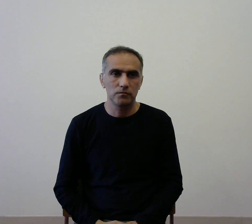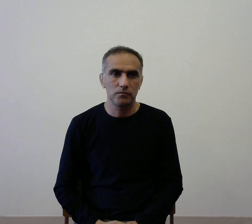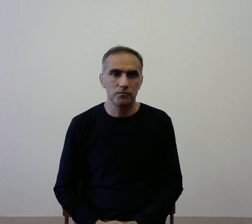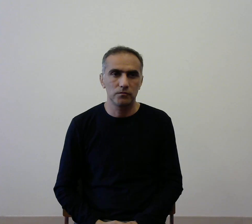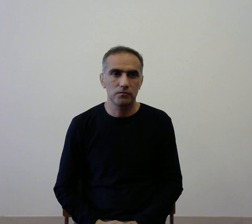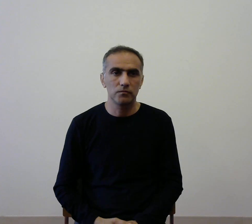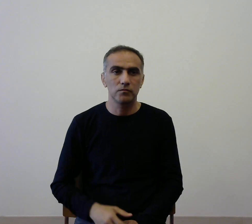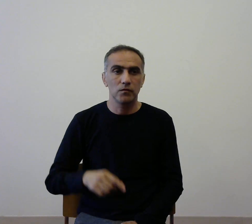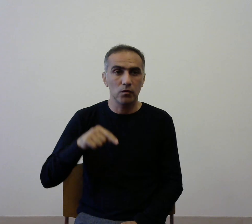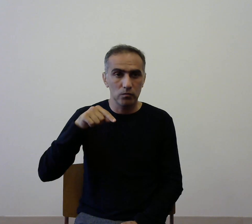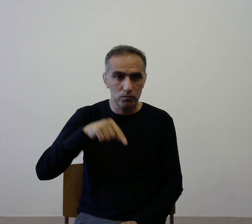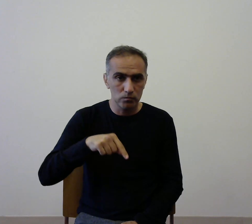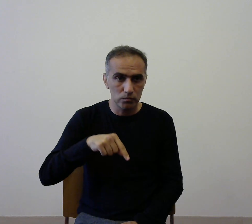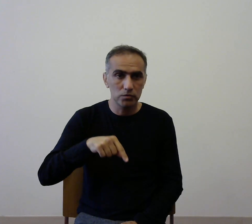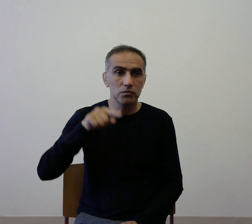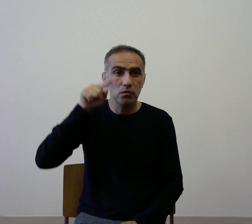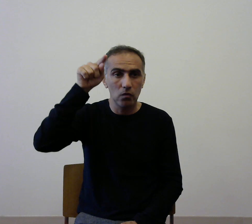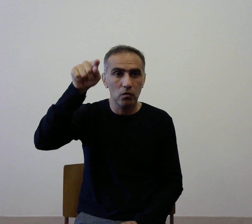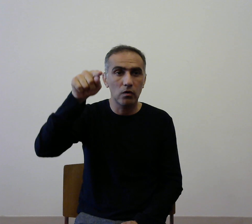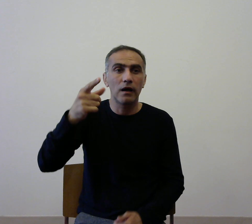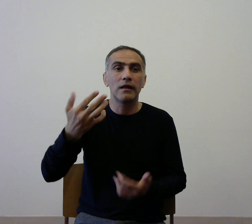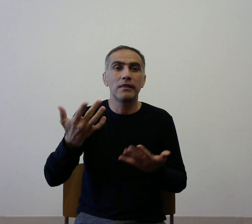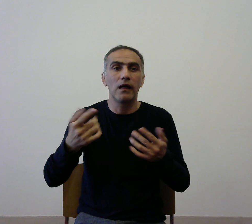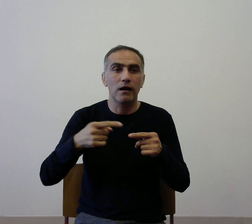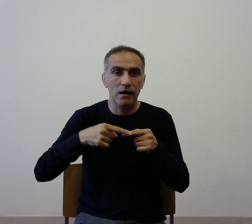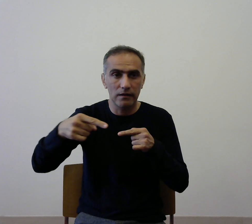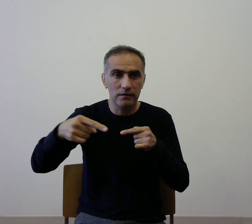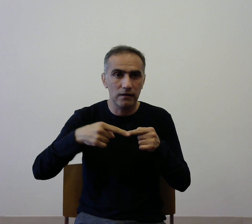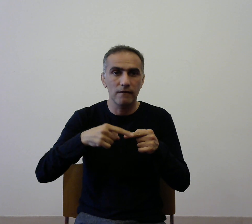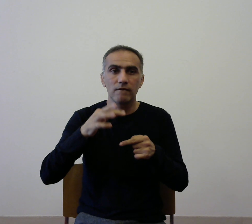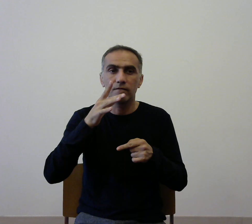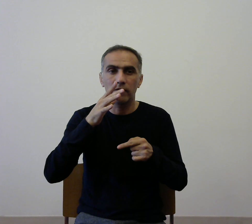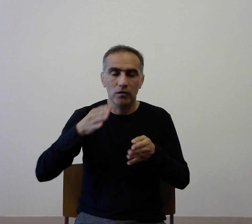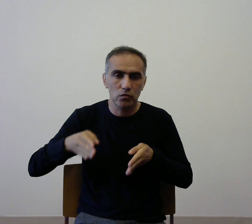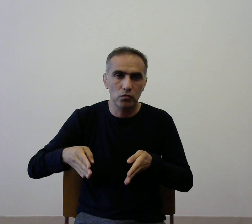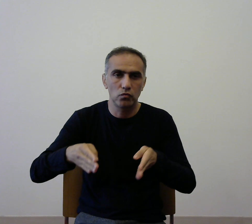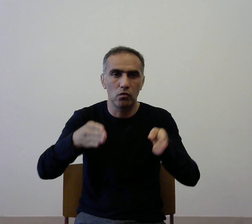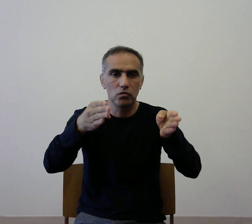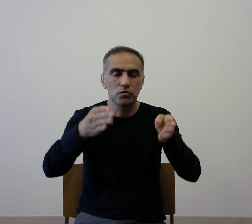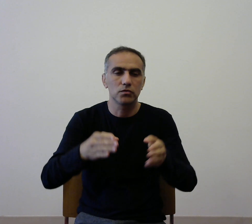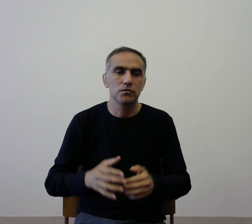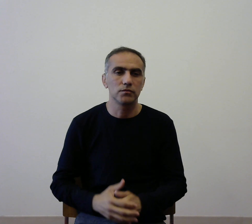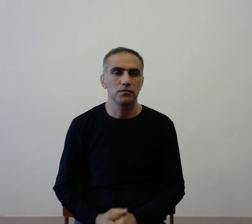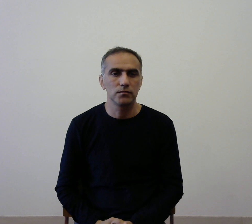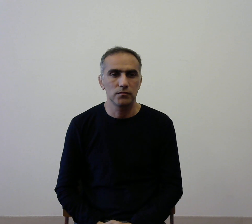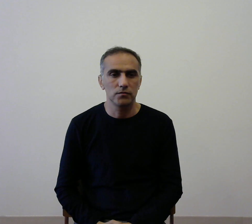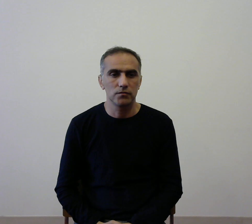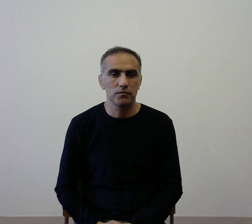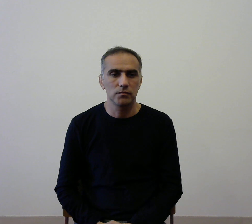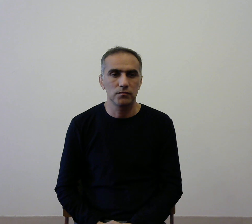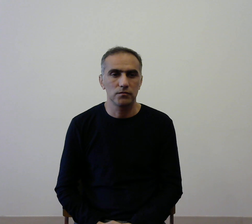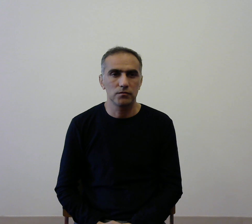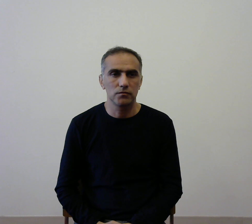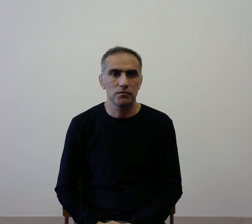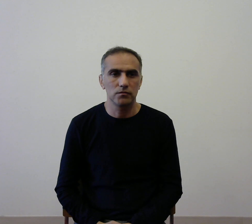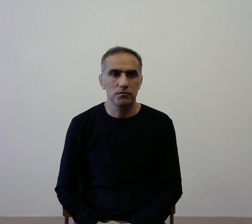Burdan oraya nə qədər vaxt yoldur?